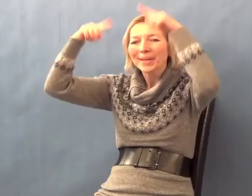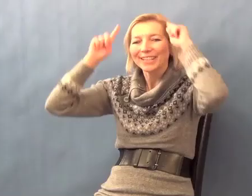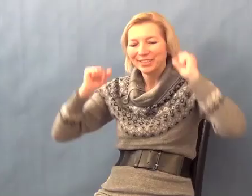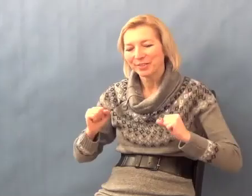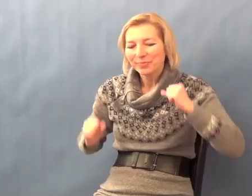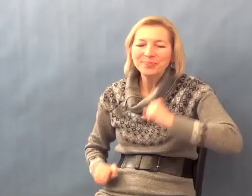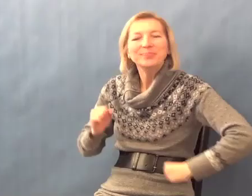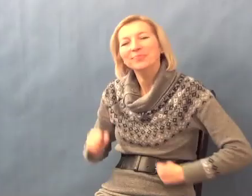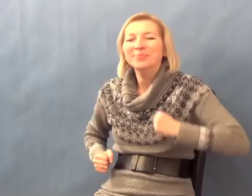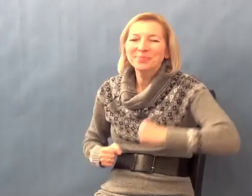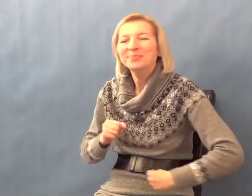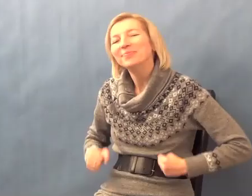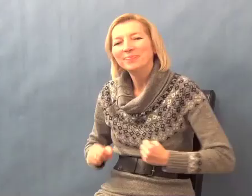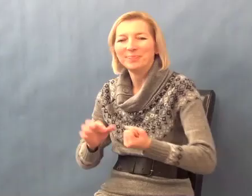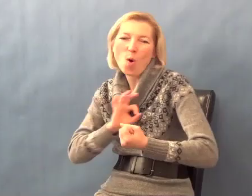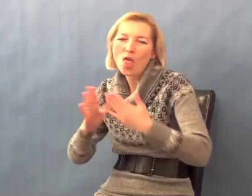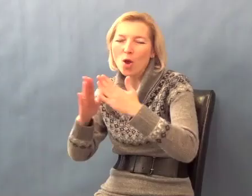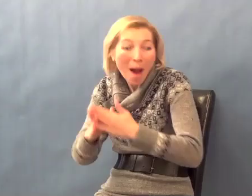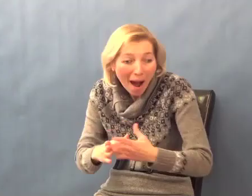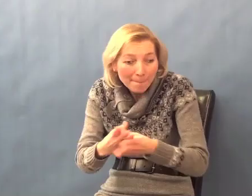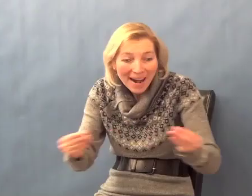Myszka Miki idzie do swojego domu.